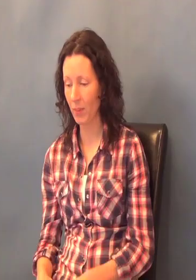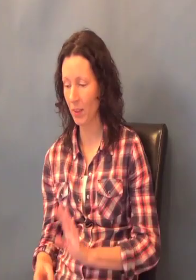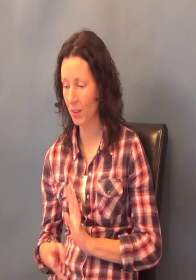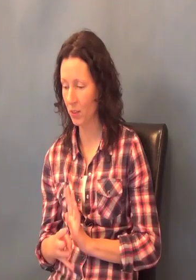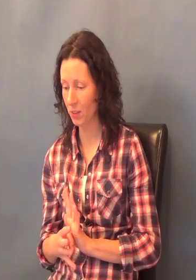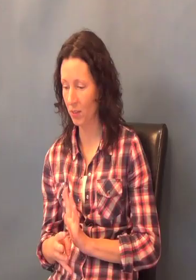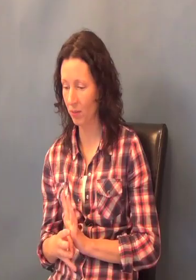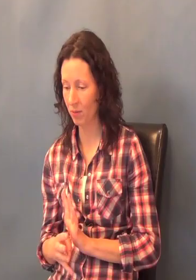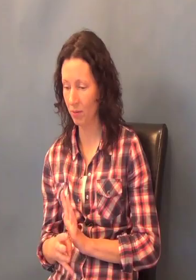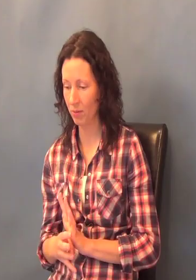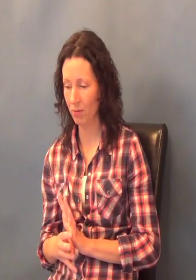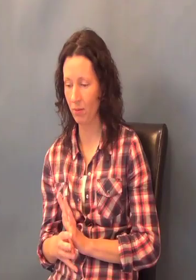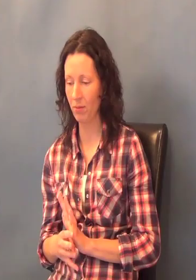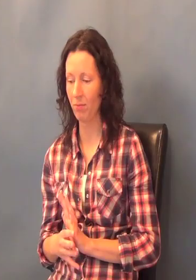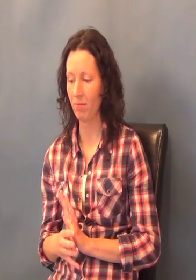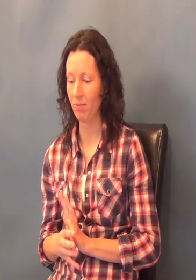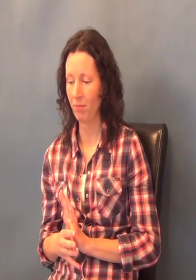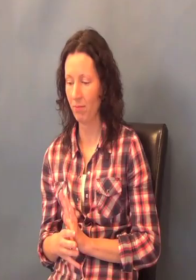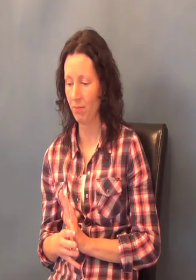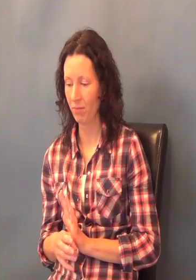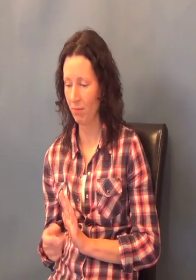Dziewiętnasty?